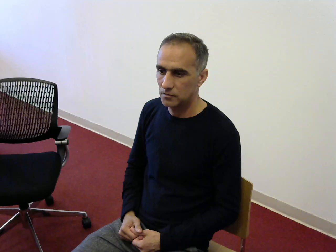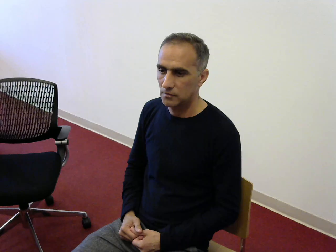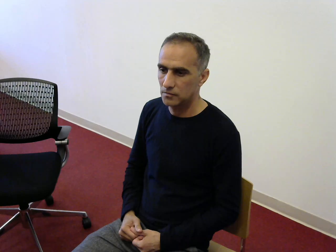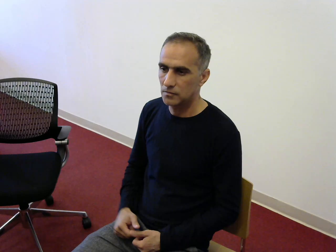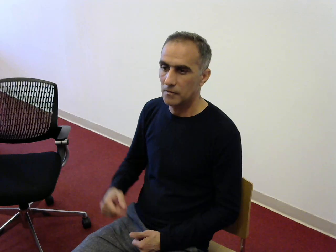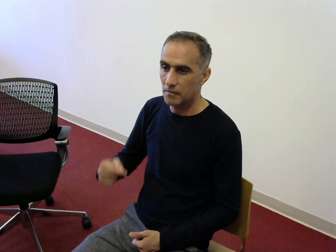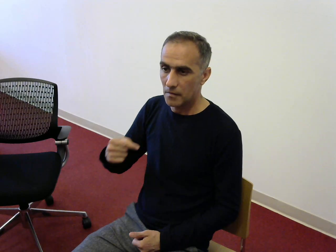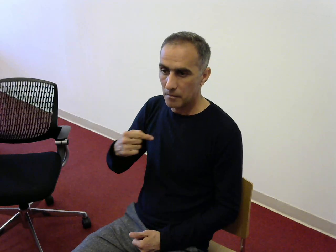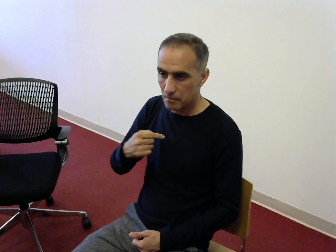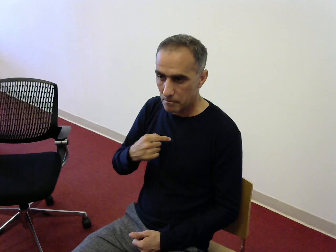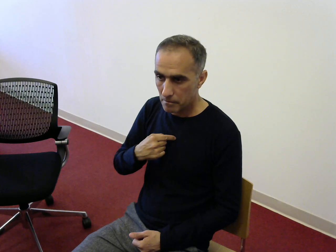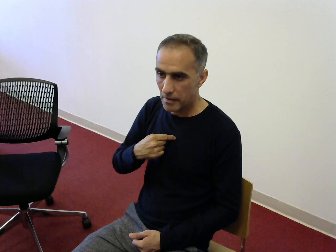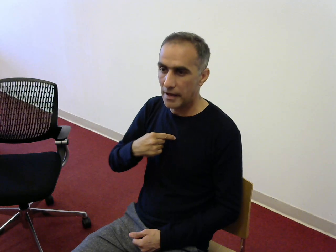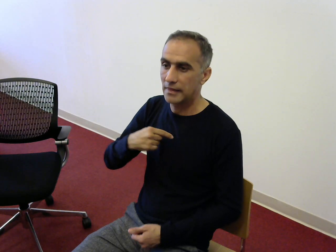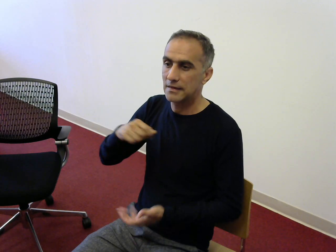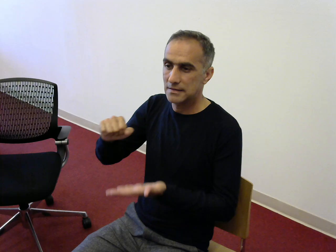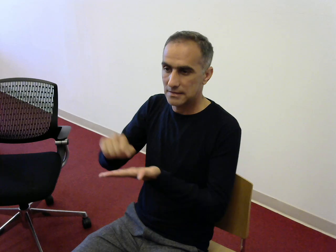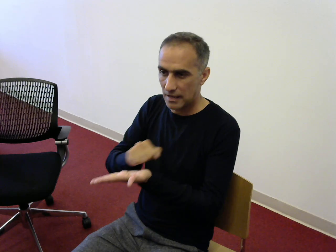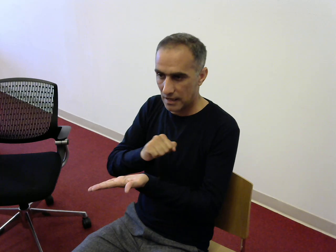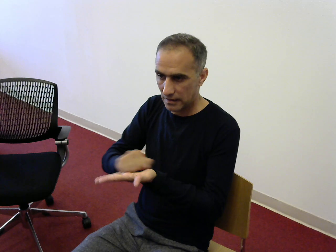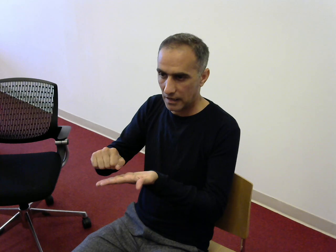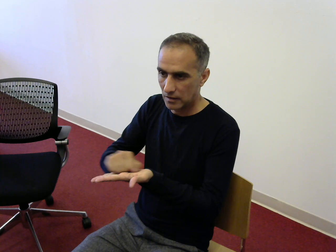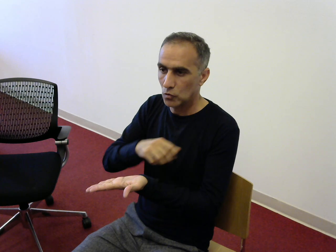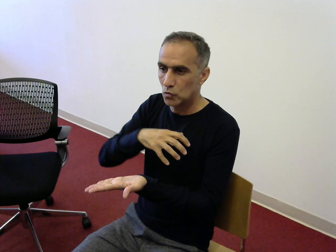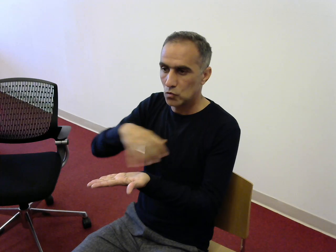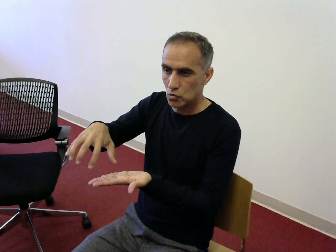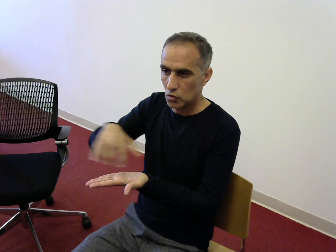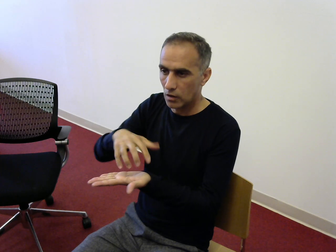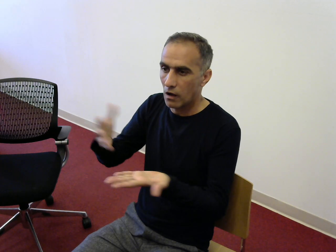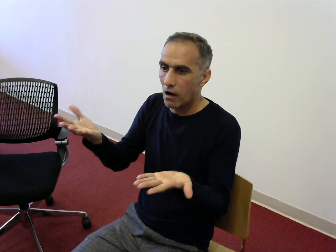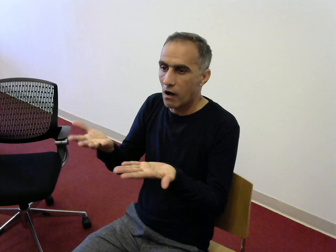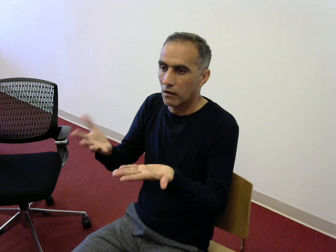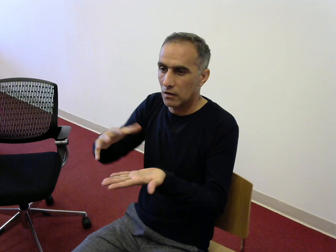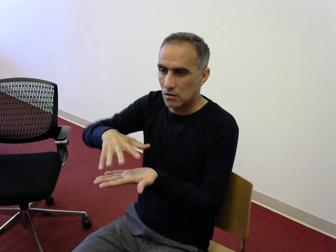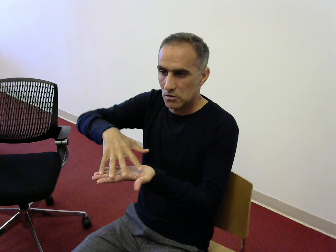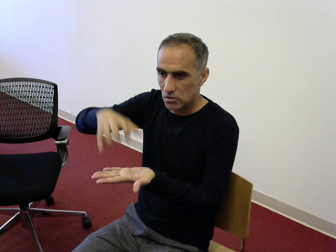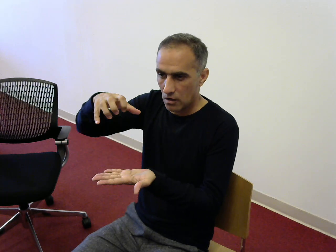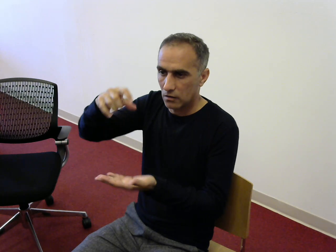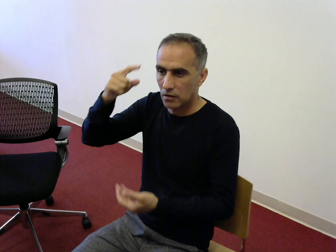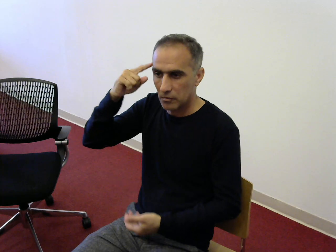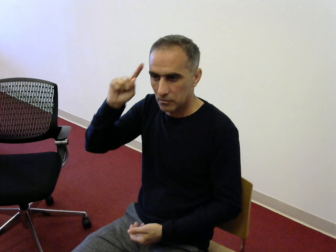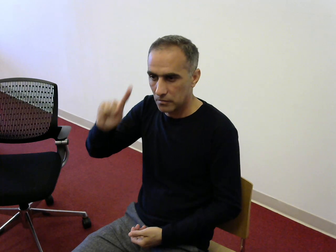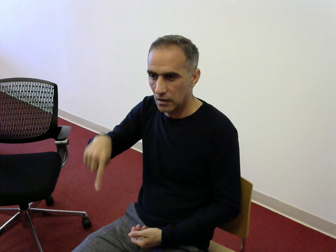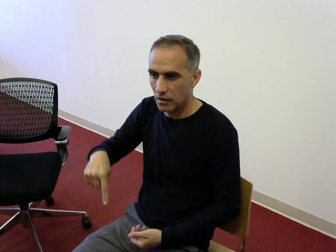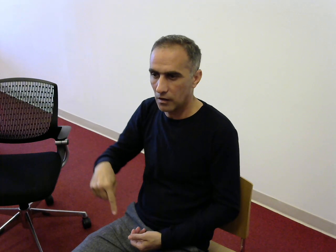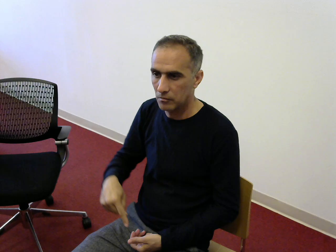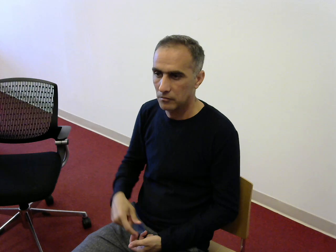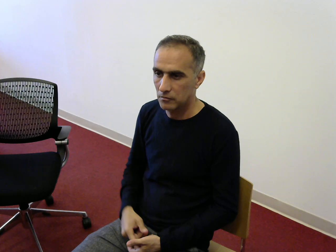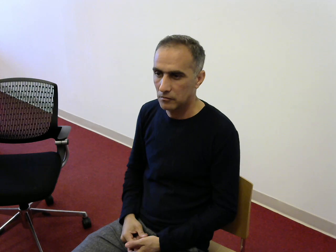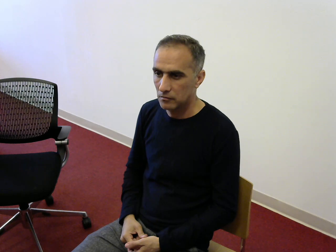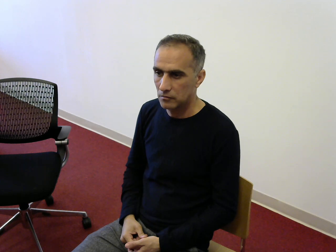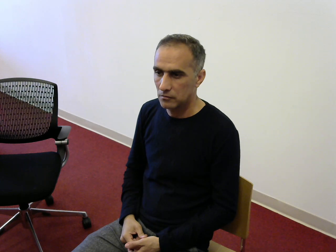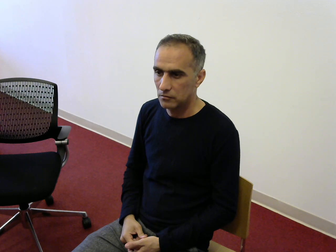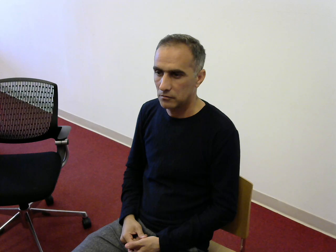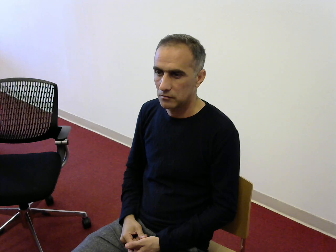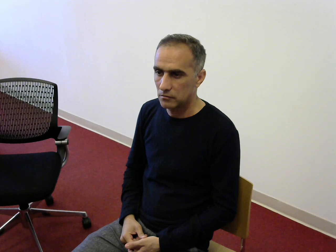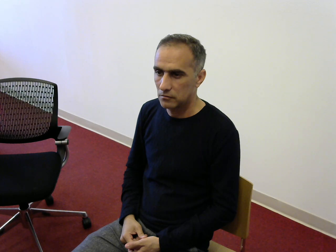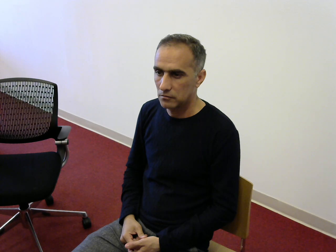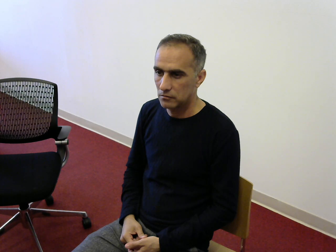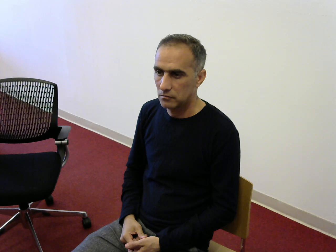Mən sənədlərin surətini harada çıxara bilərəm?